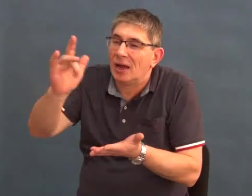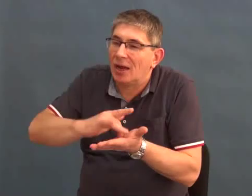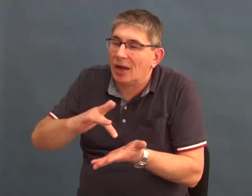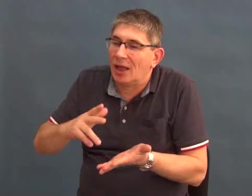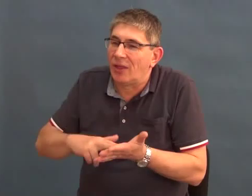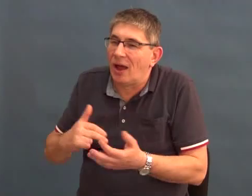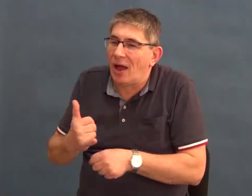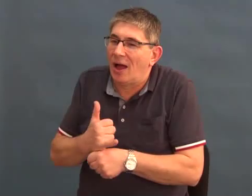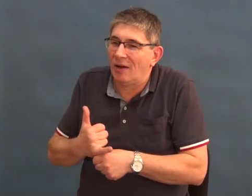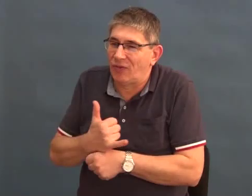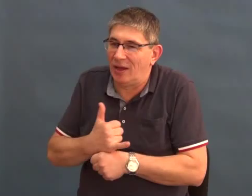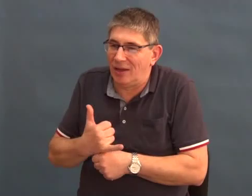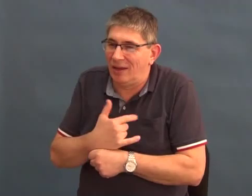W jakim miejscu umówimy się na kawę?